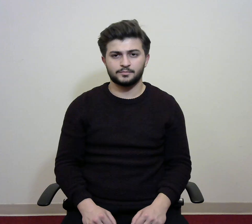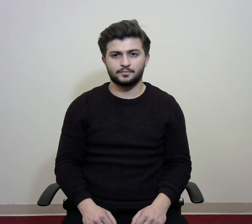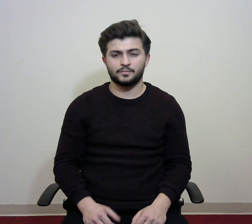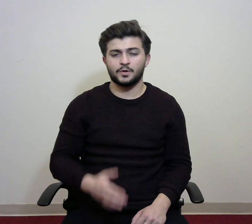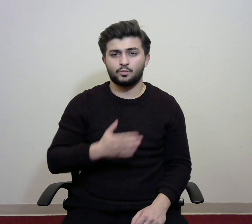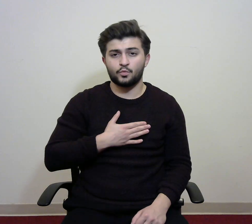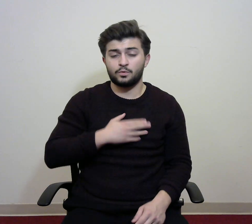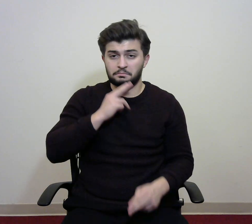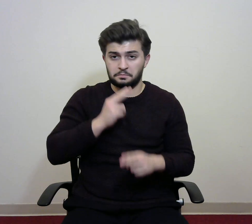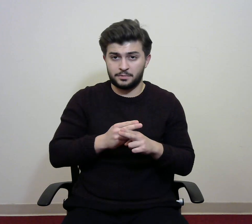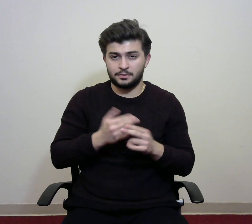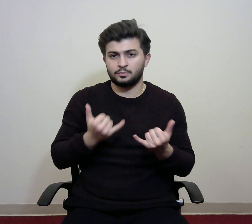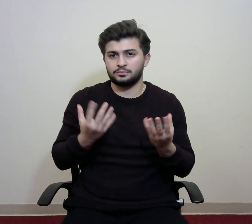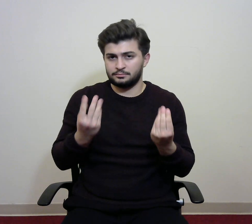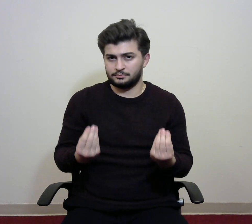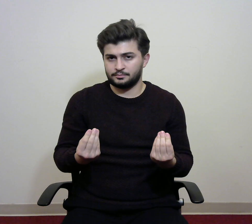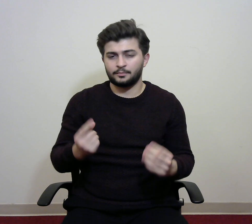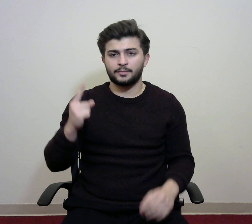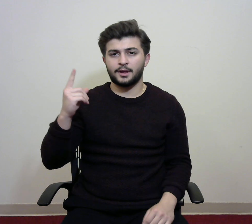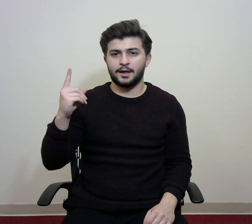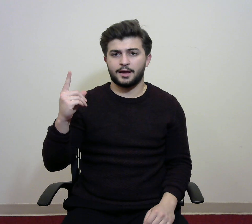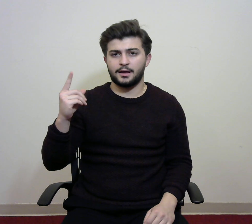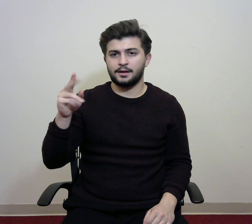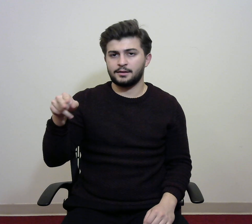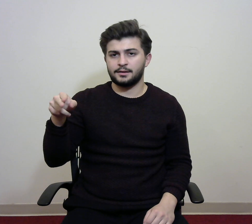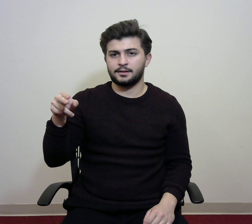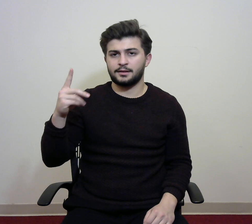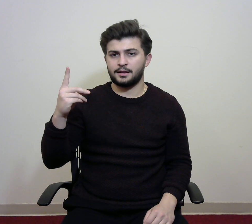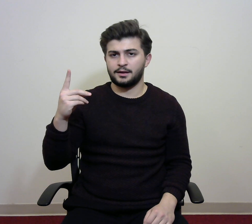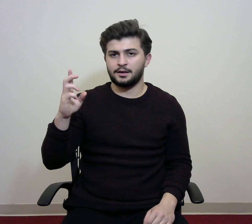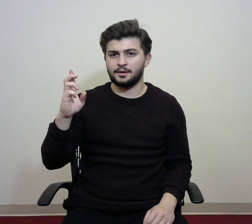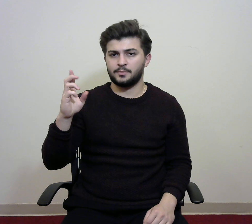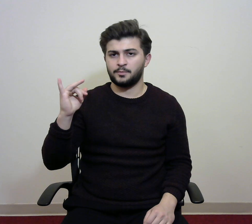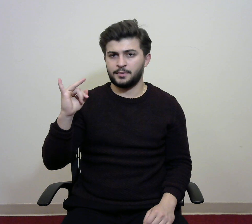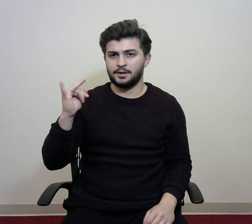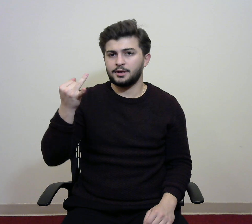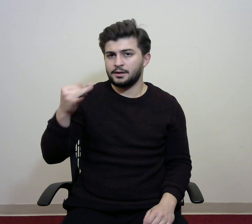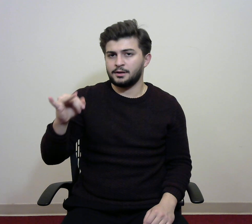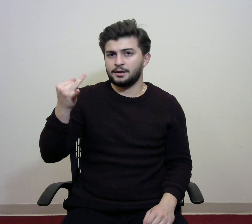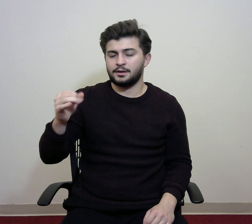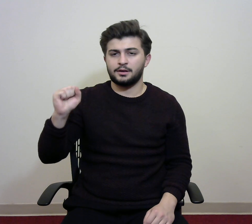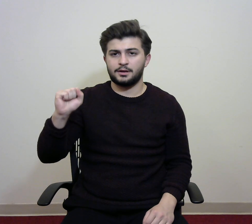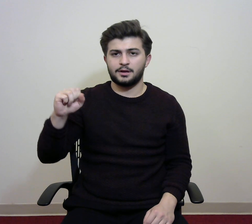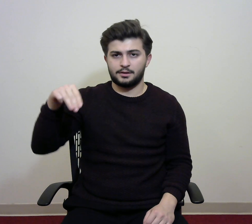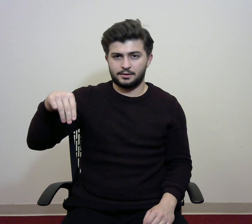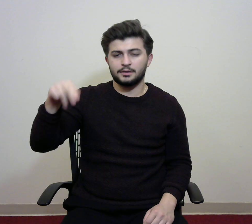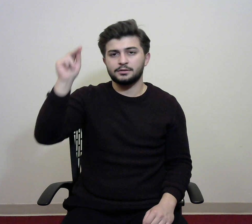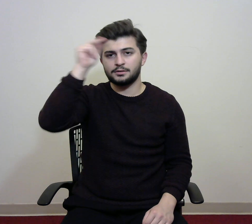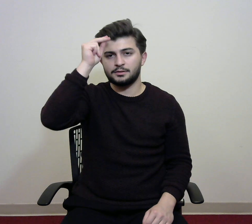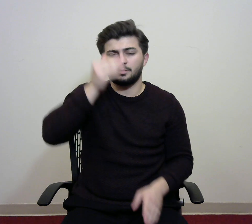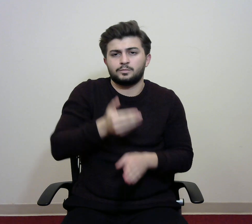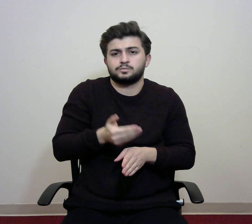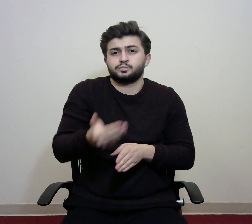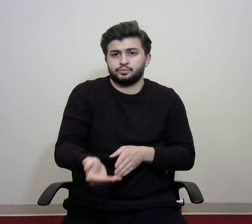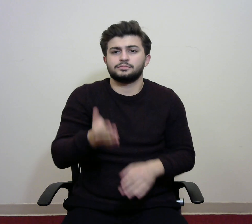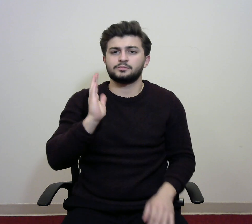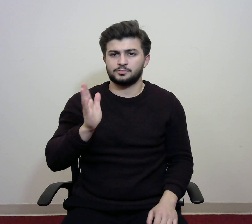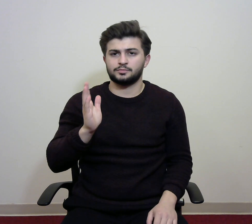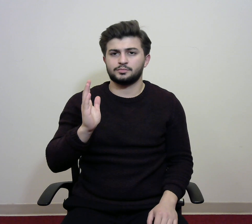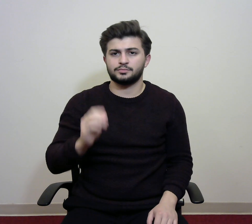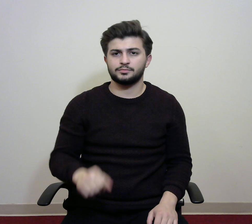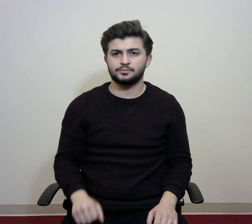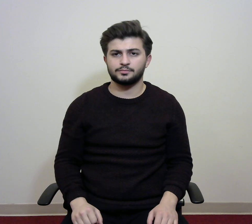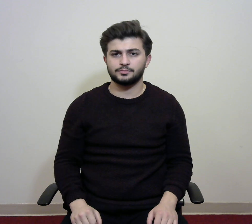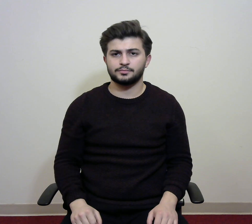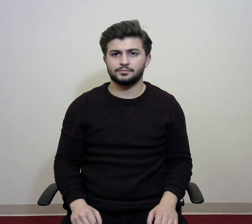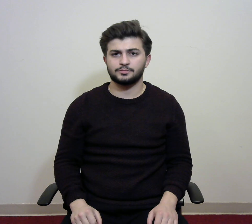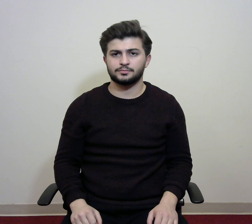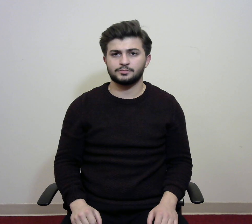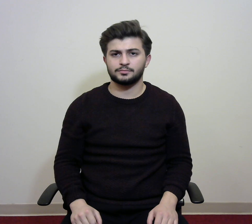Mənim bacım bu gün ədəbiyyat dərsinə gecikəcək